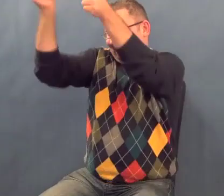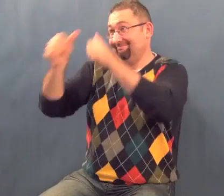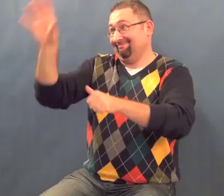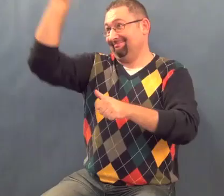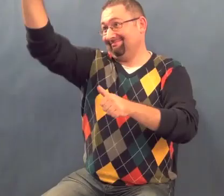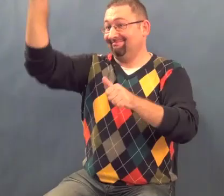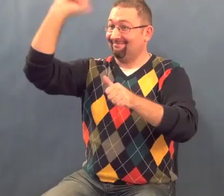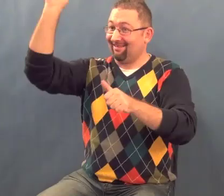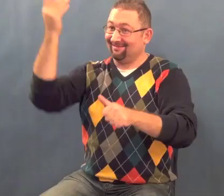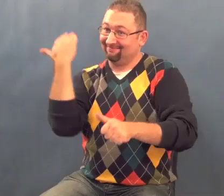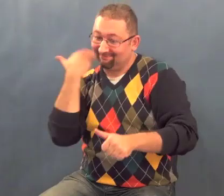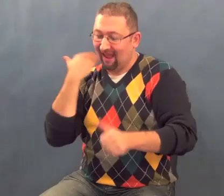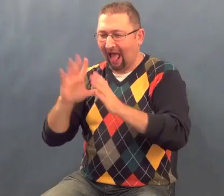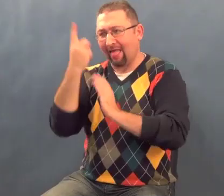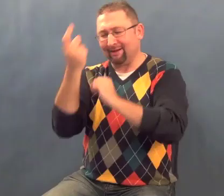Więc jest ten znak o zakazie alkoholu.